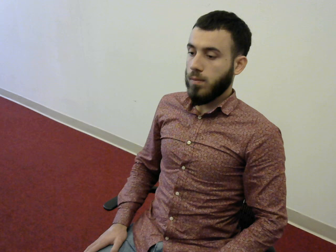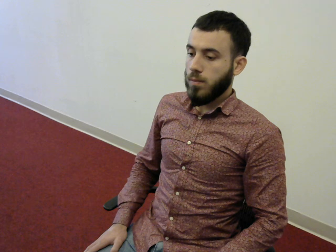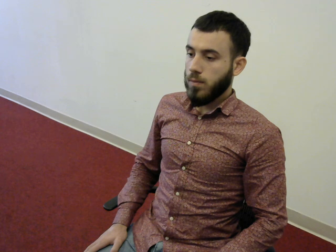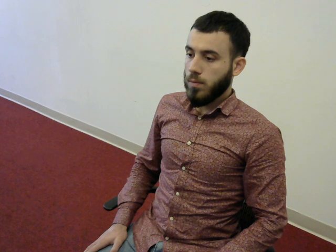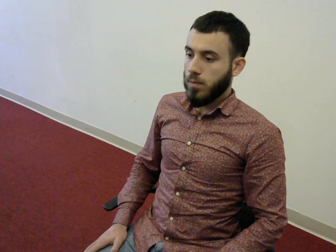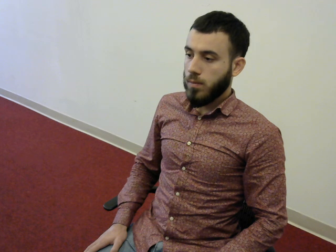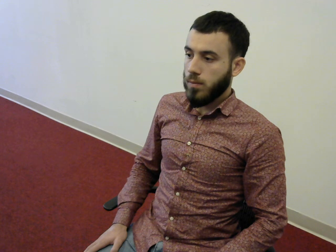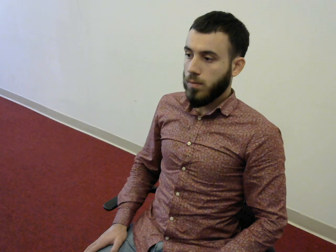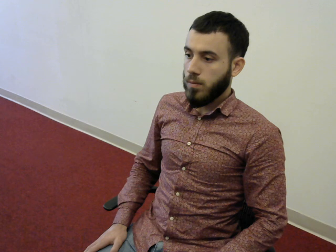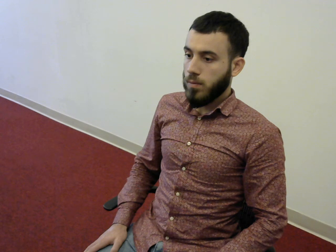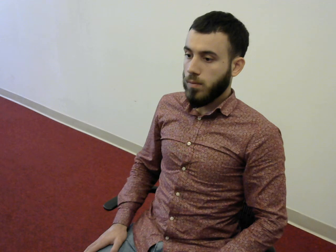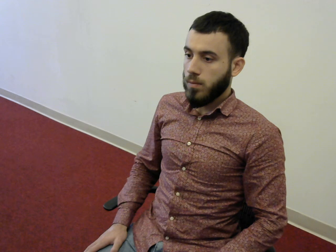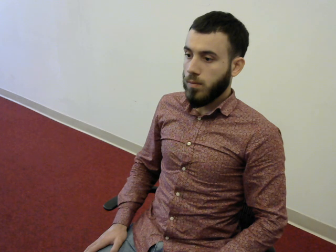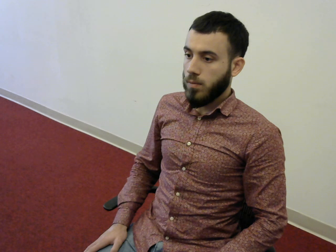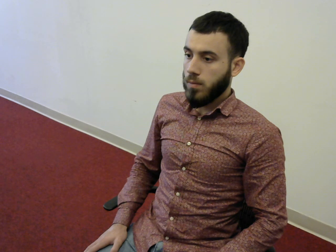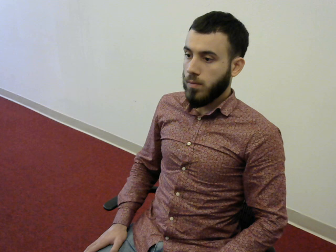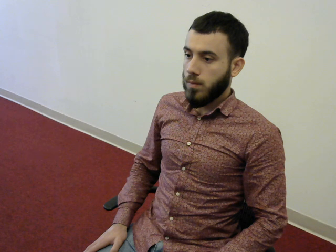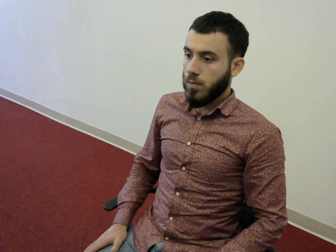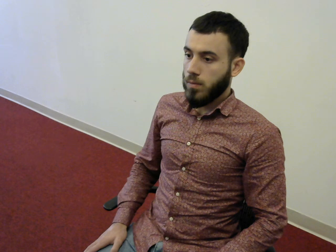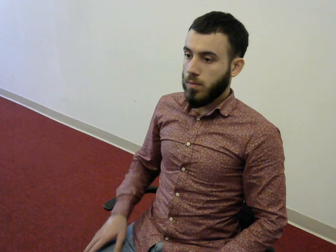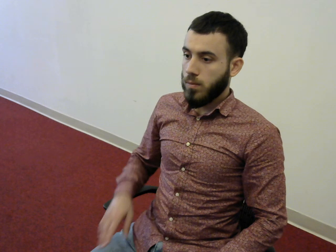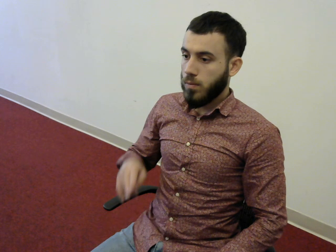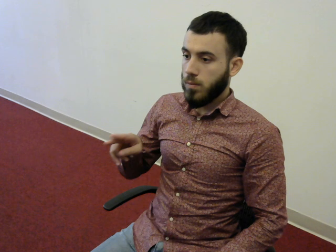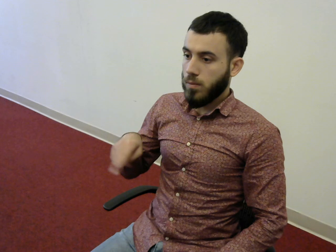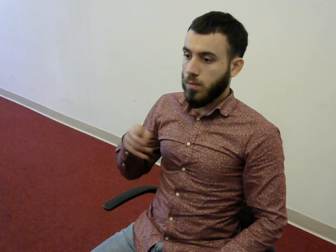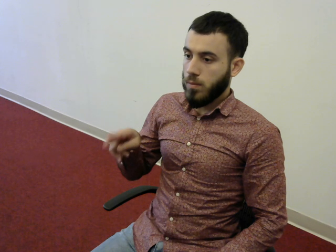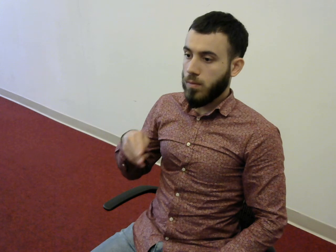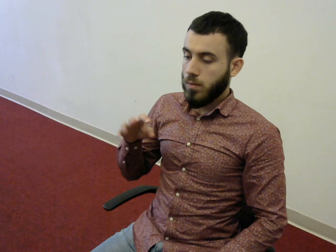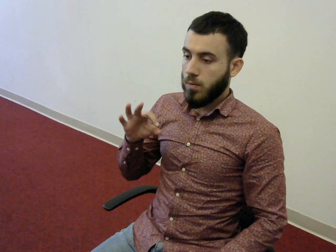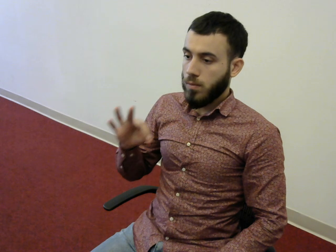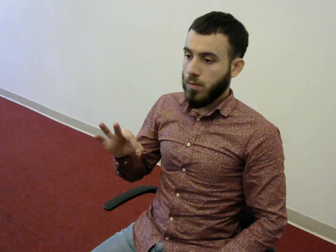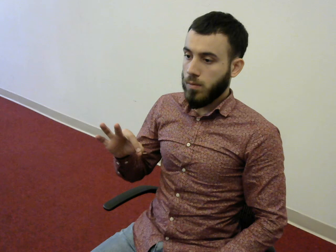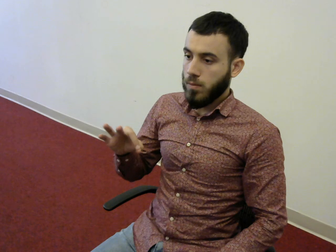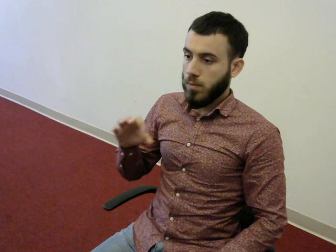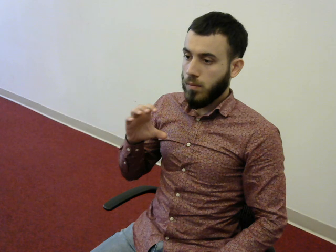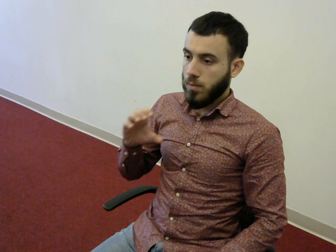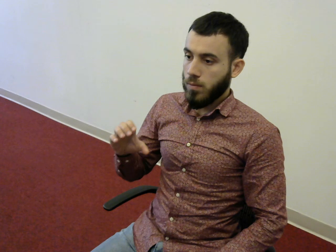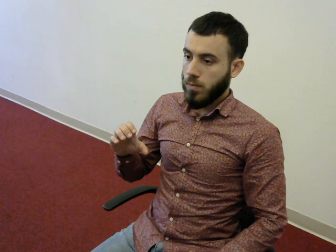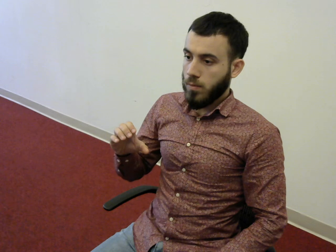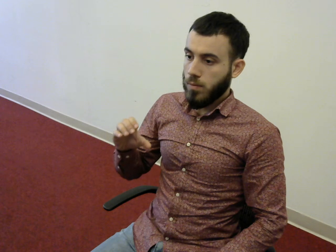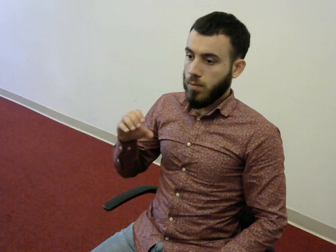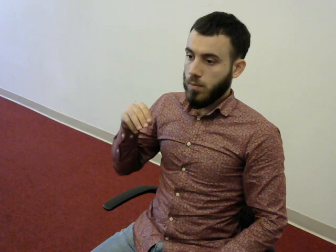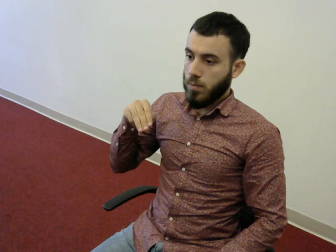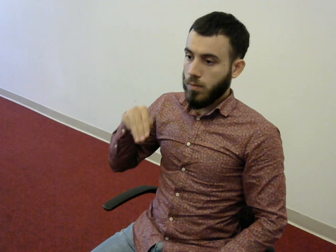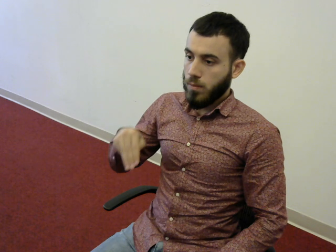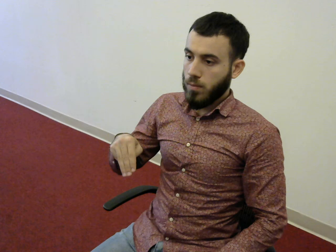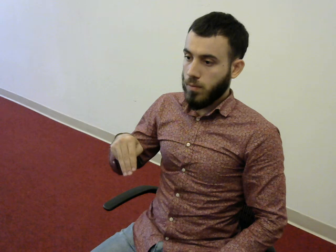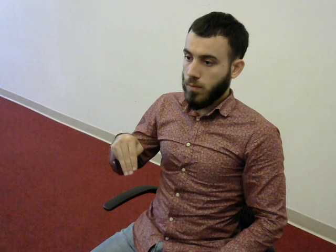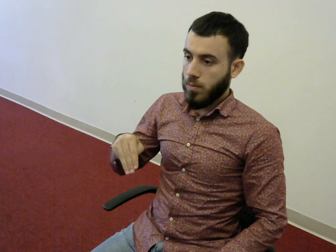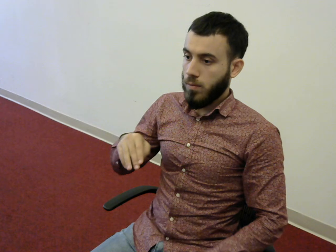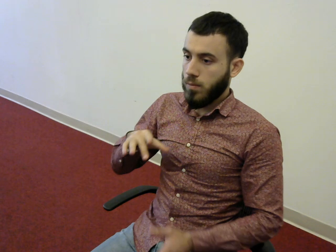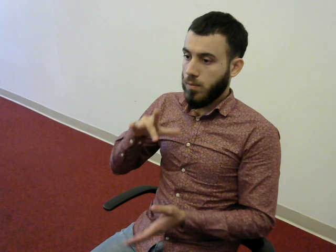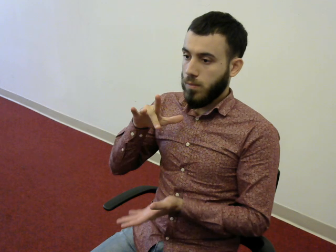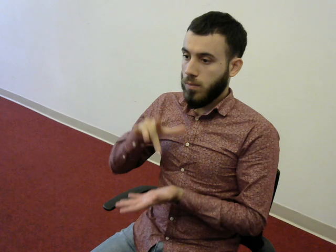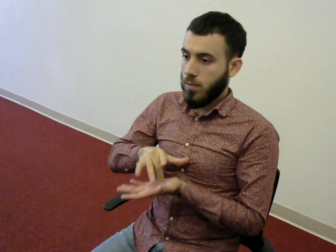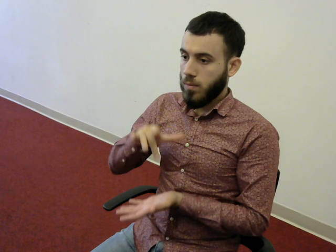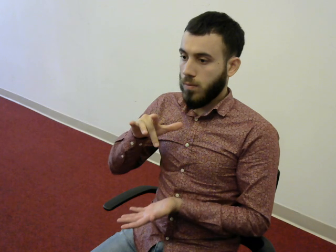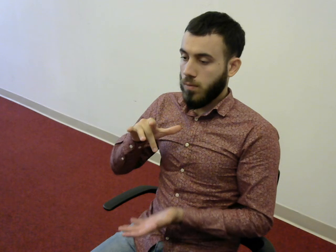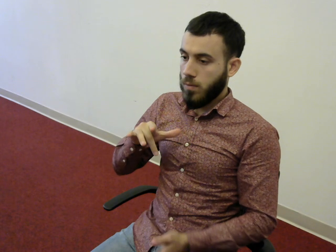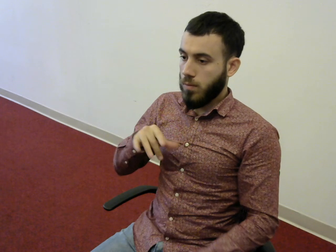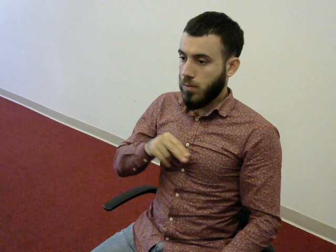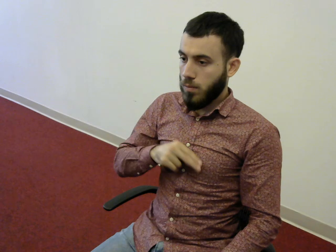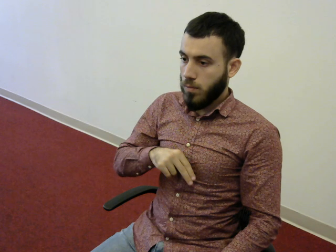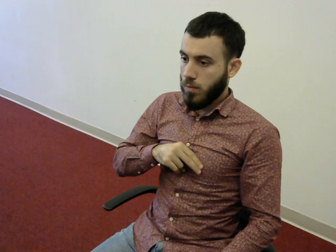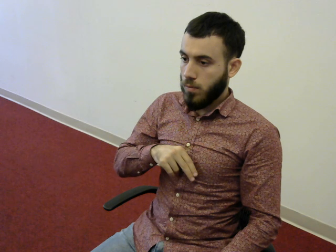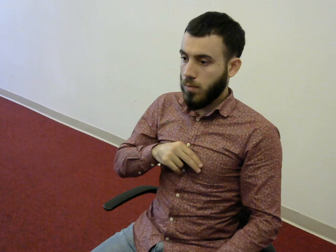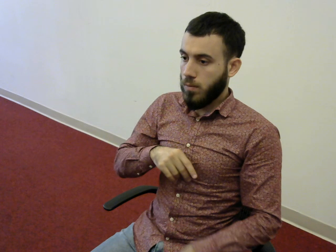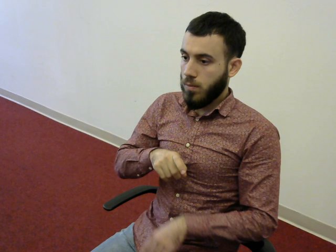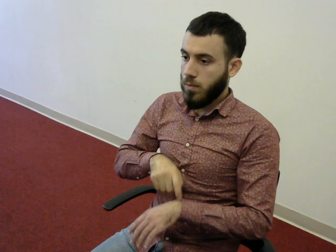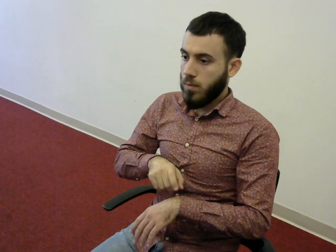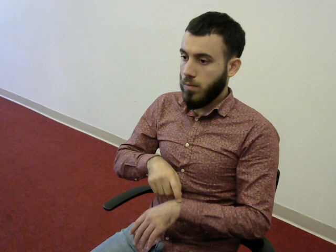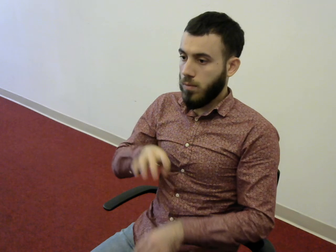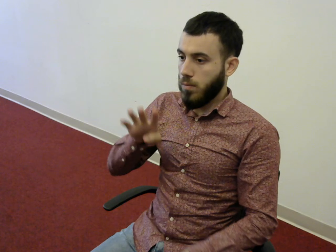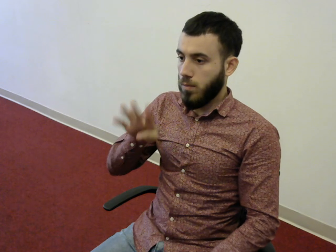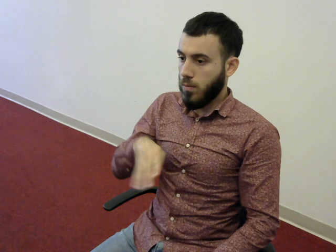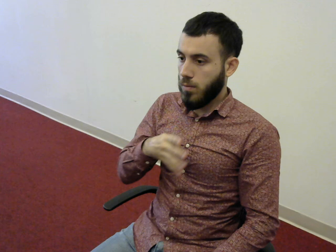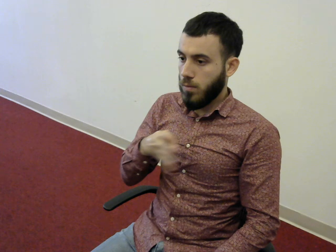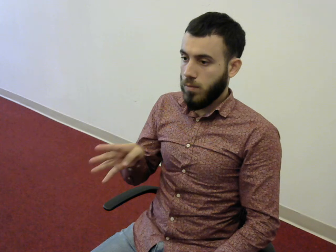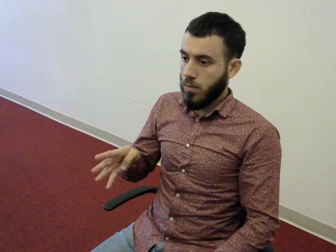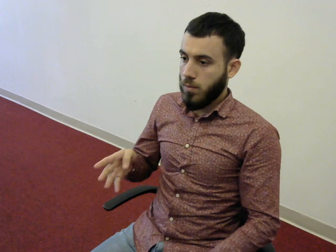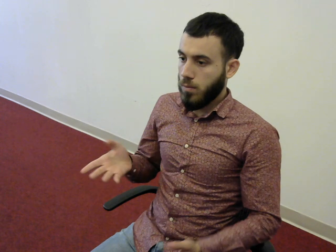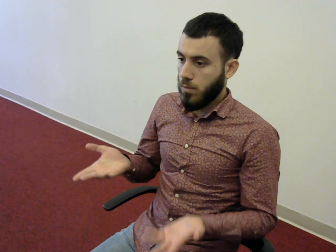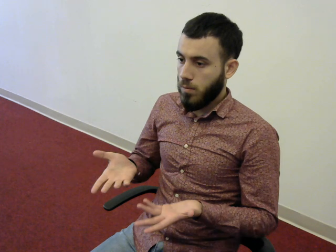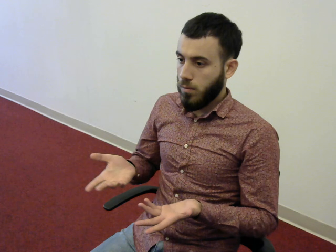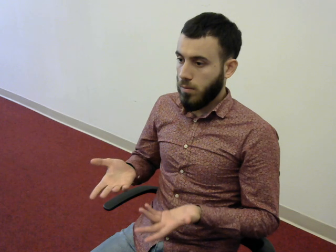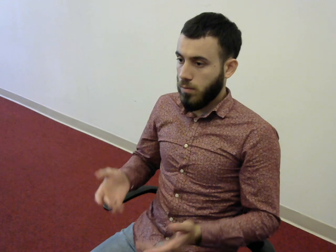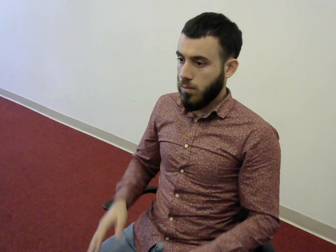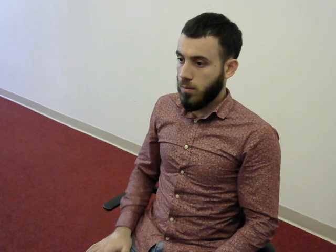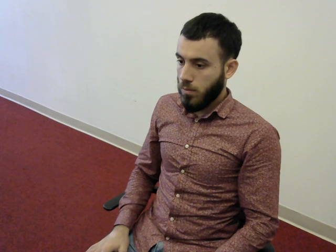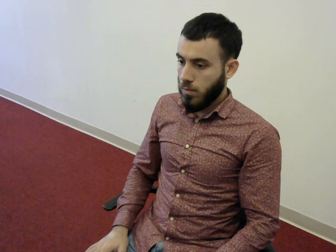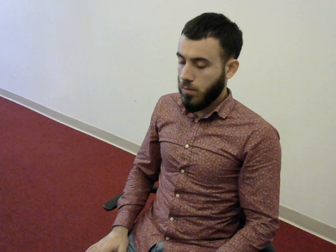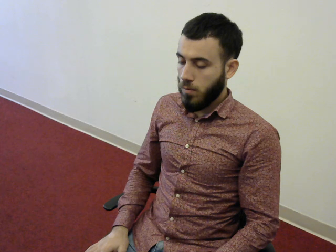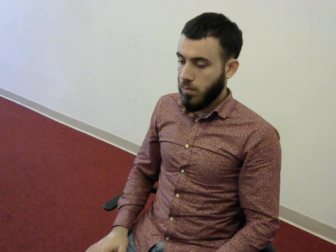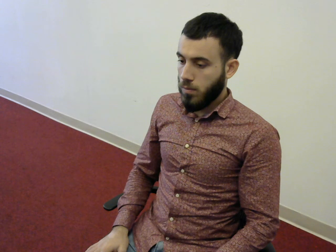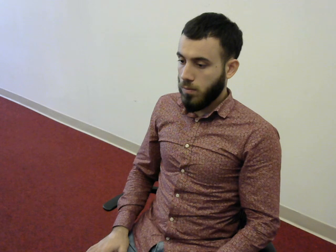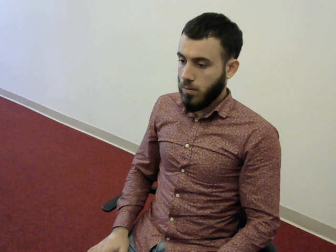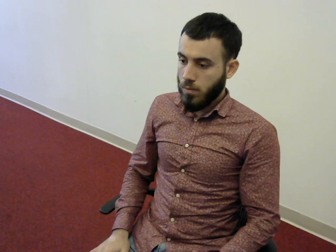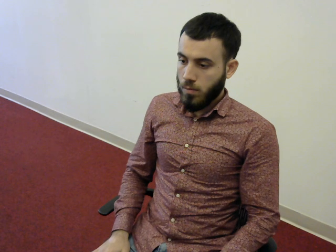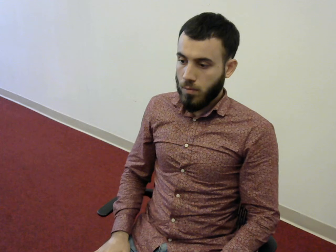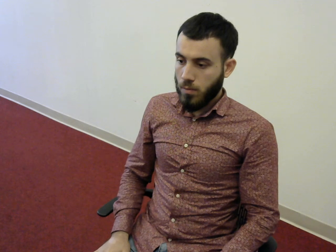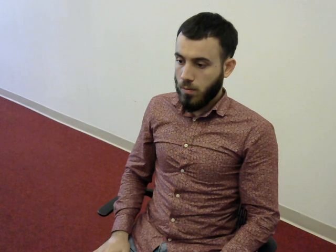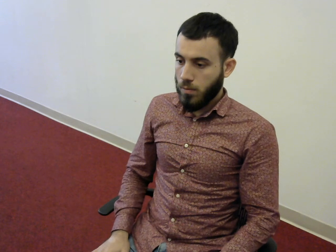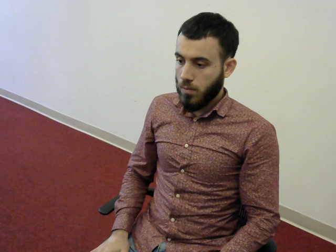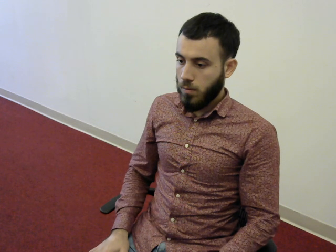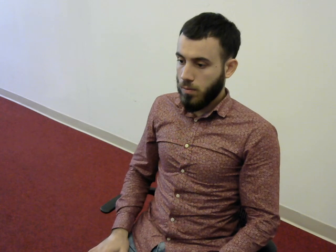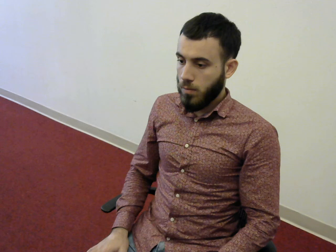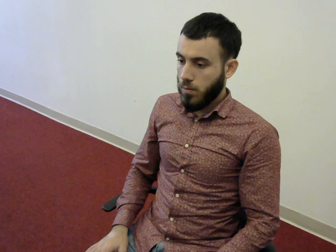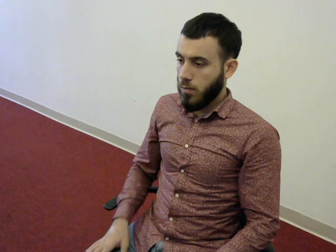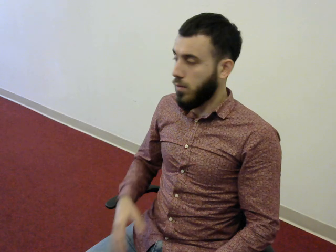DOST Mərkəzlərində iş saatı,qrafiki necədir?